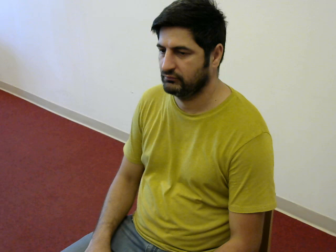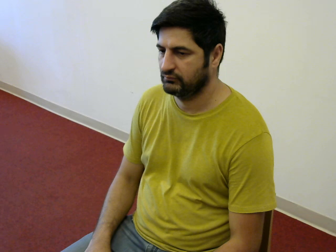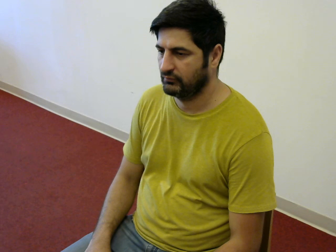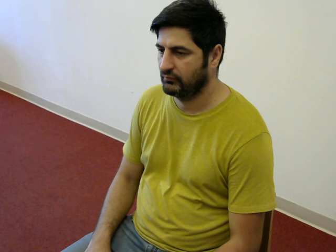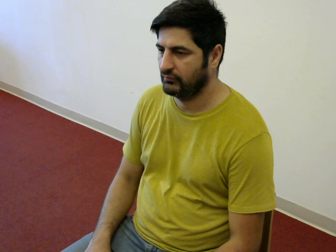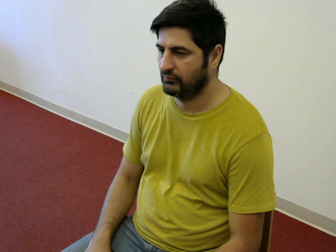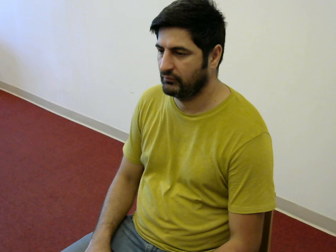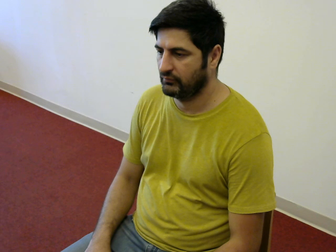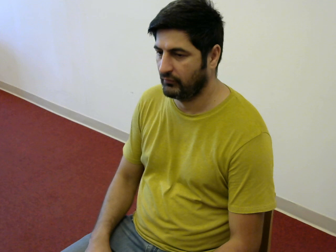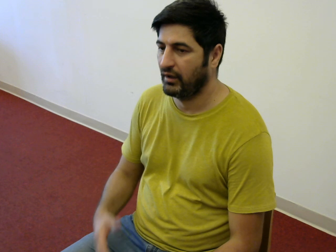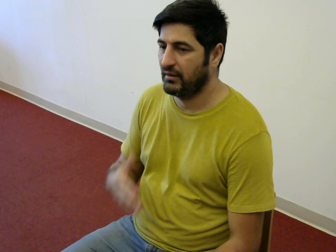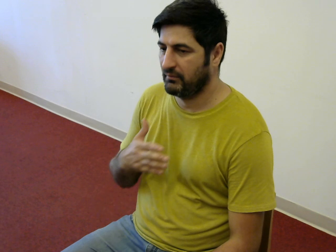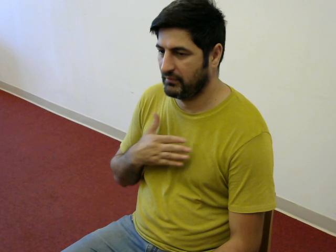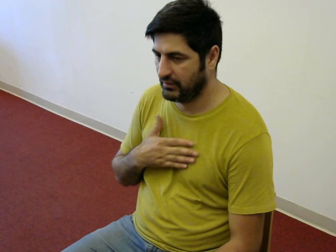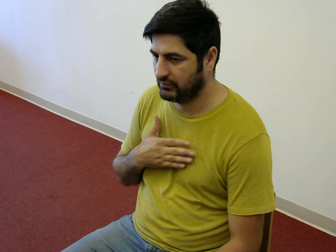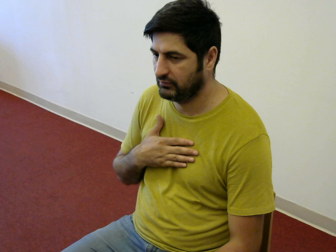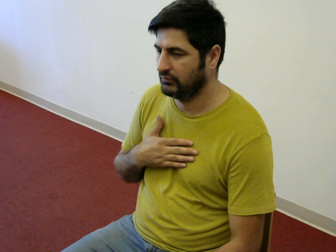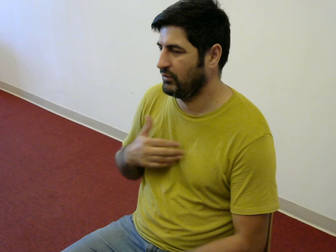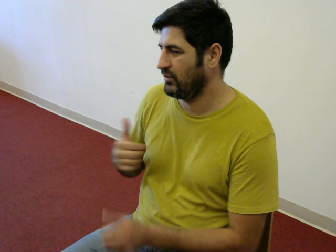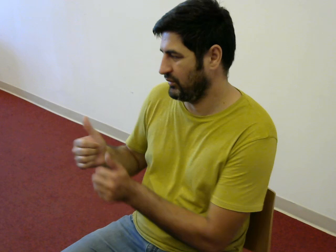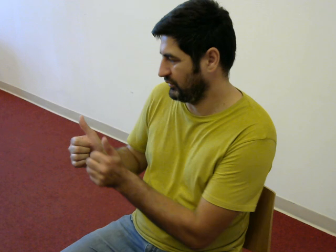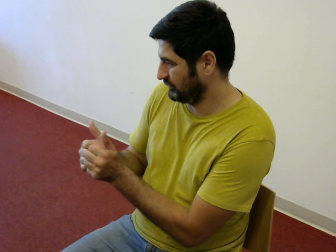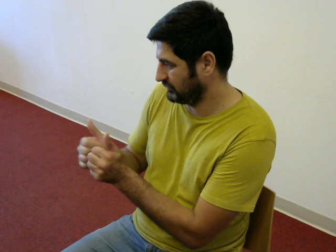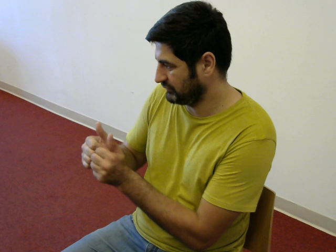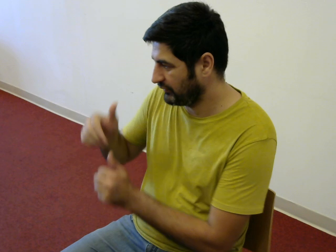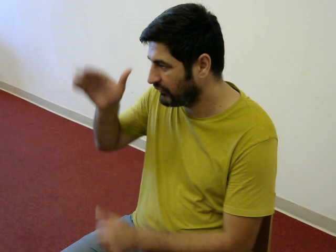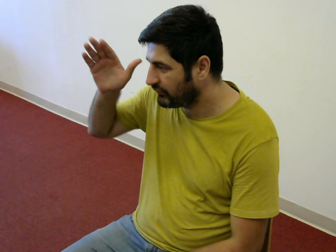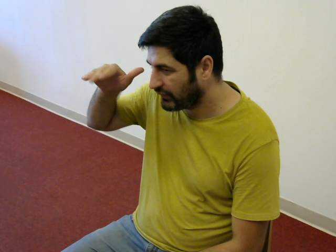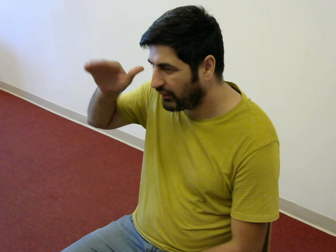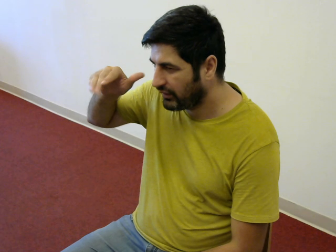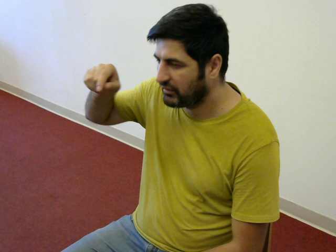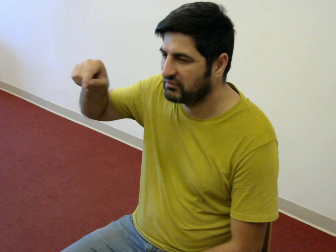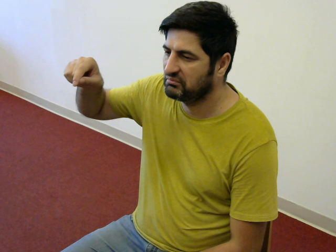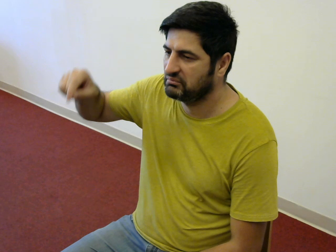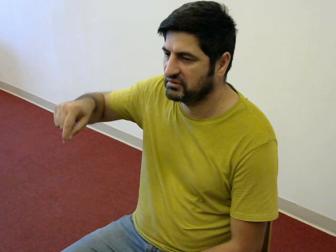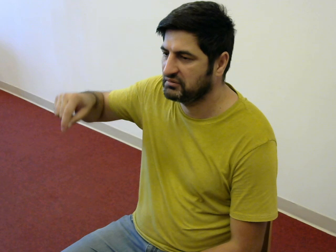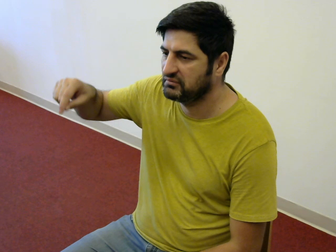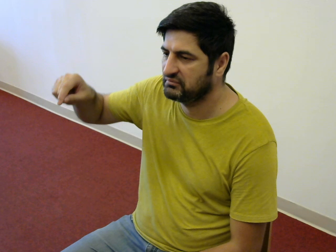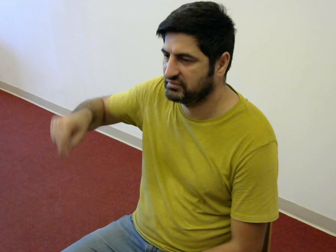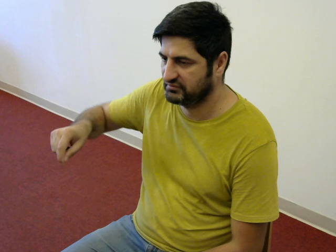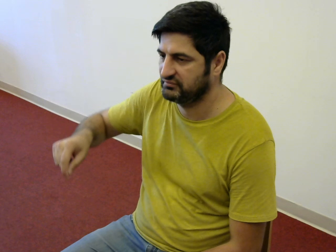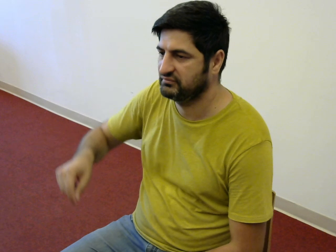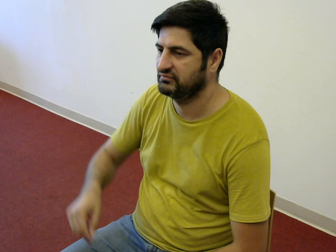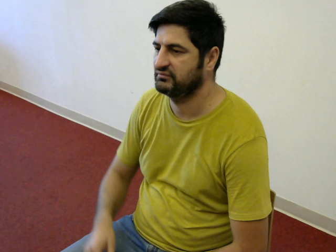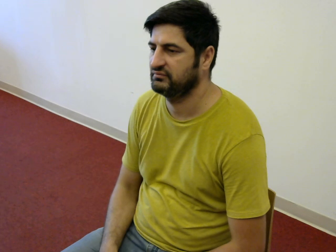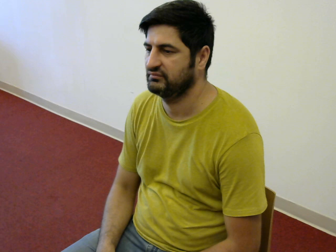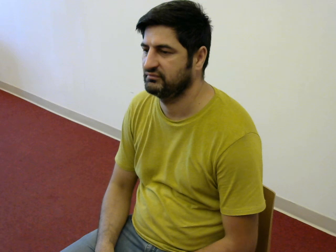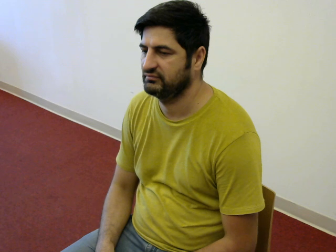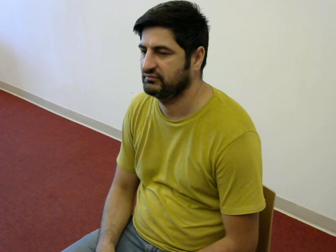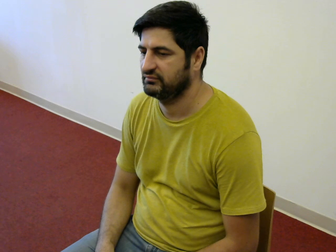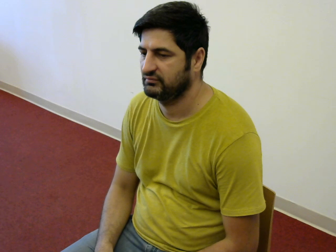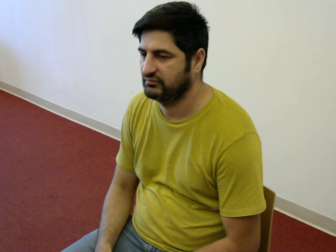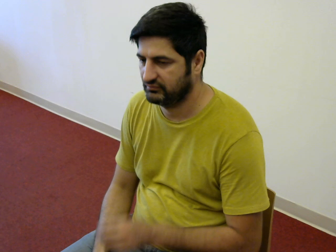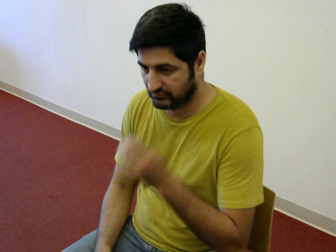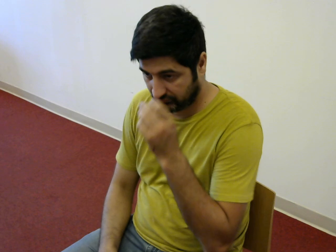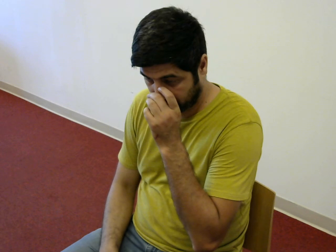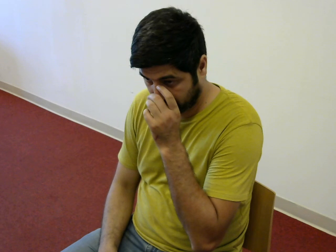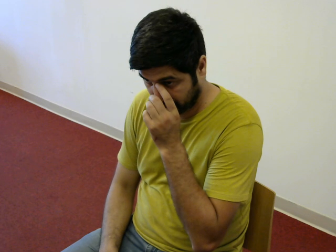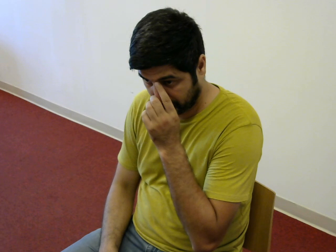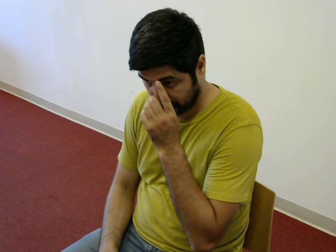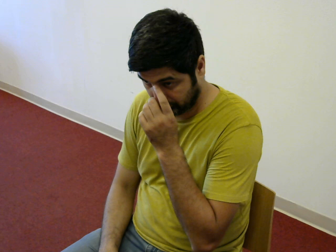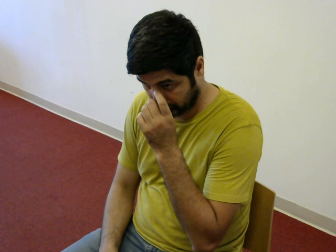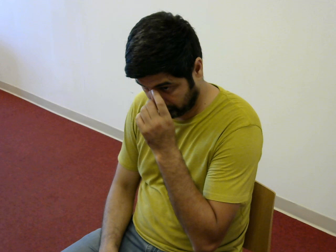Bizə qonşudan su damır